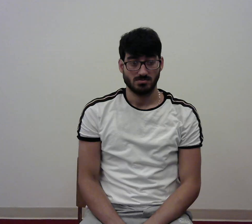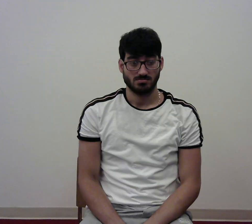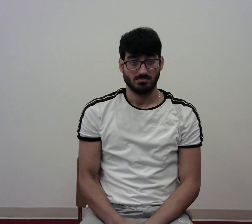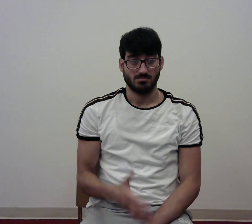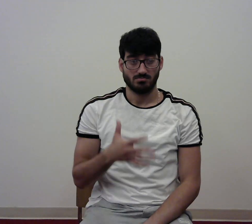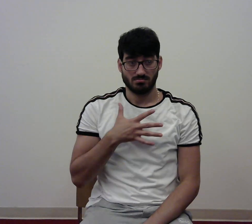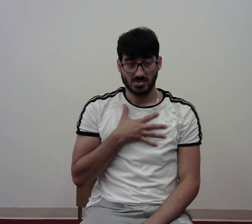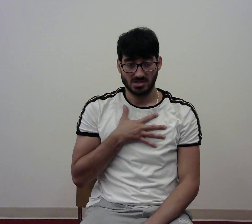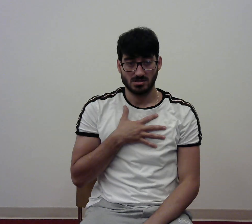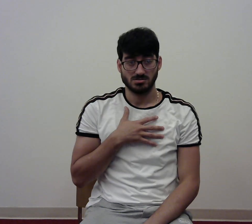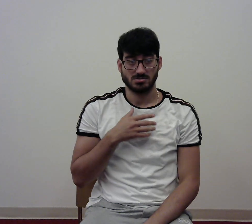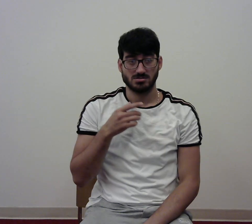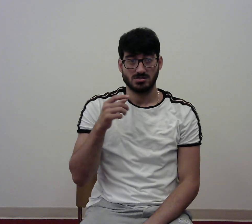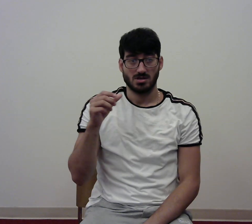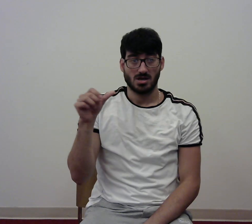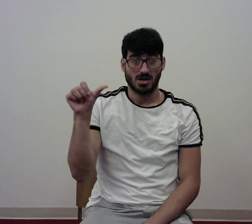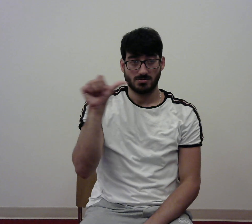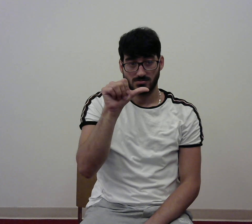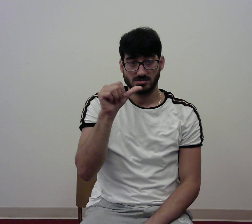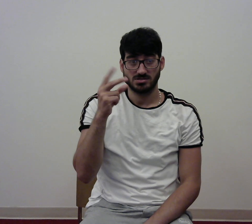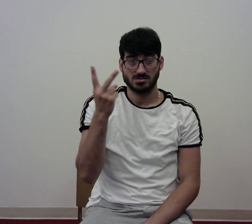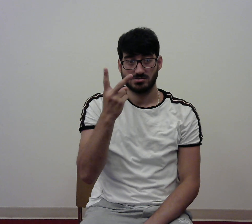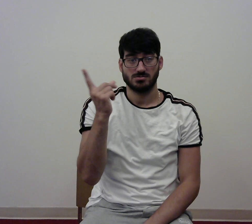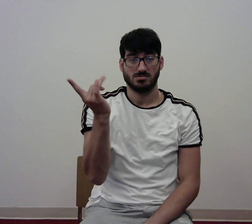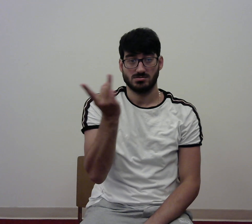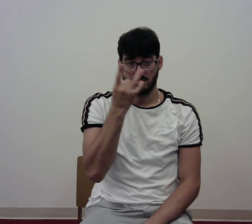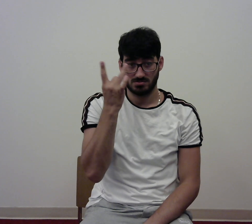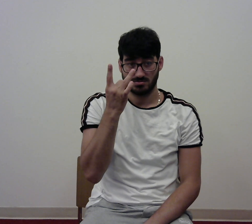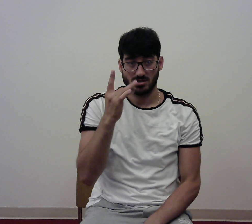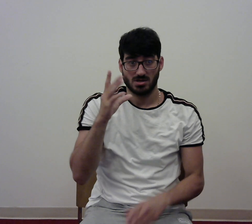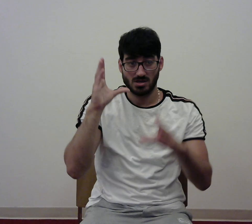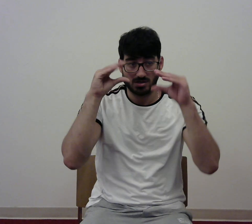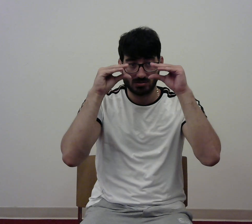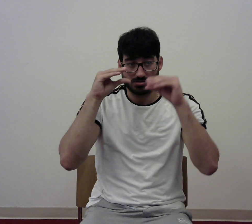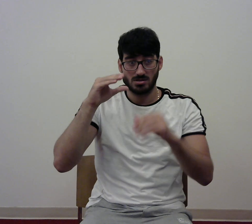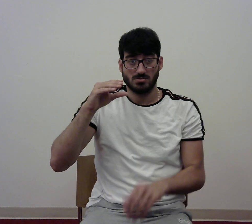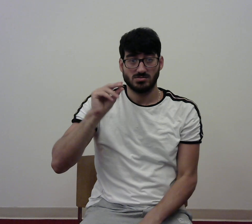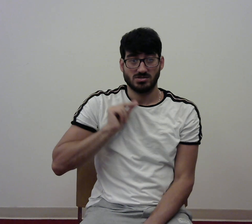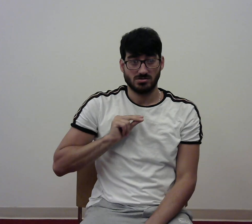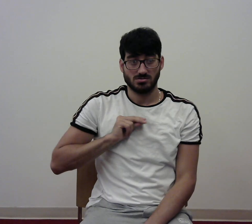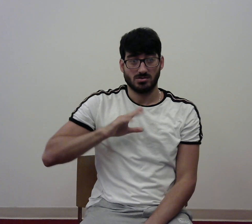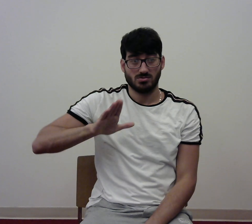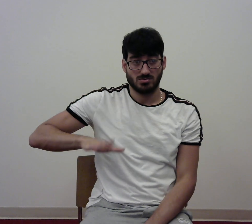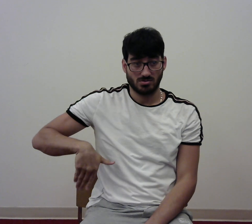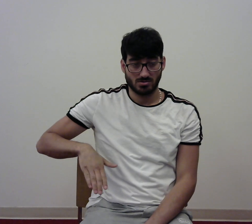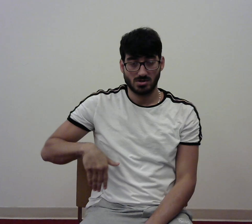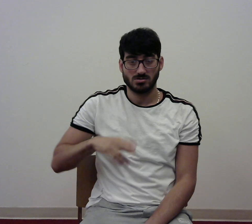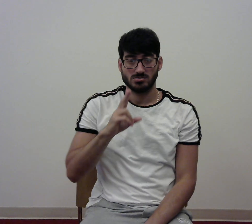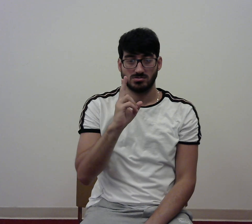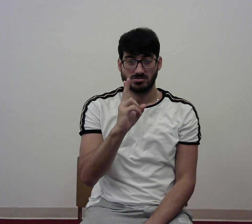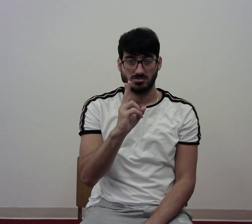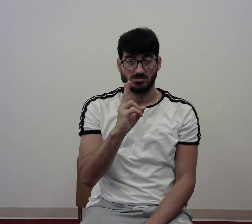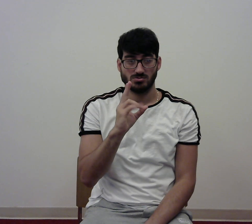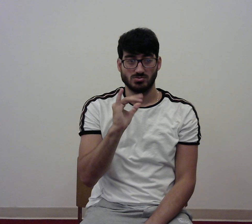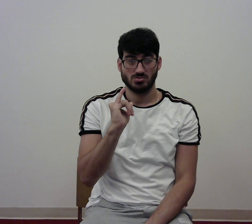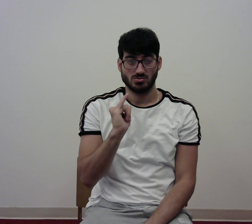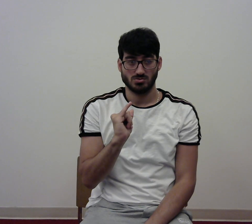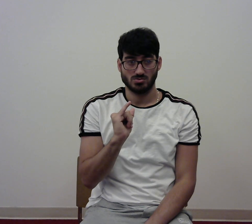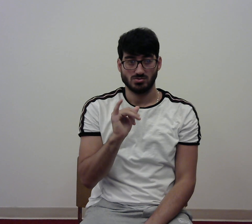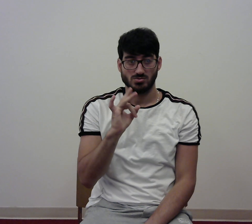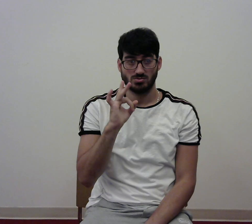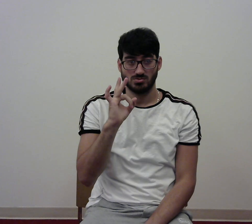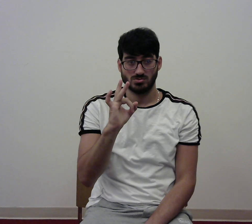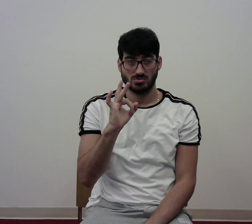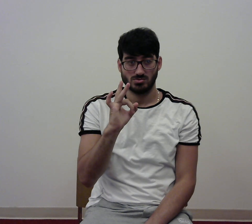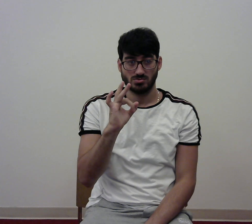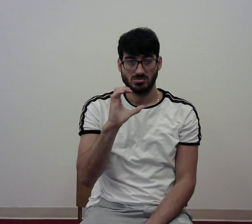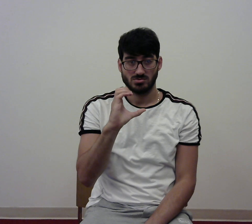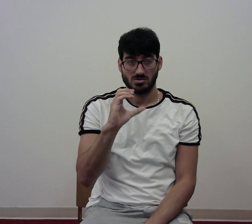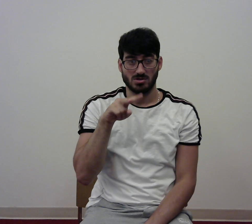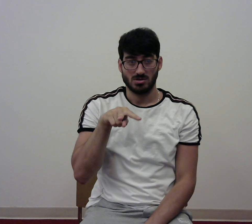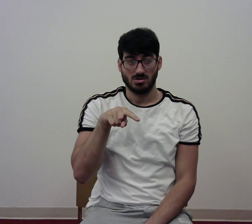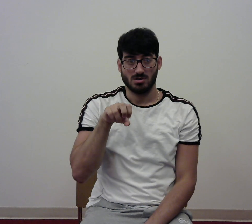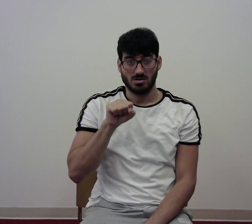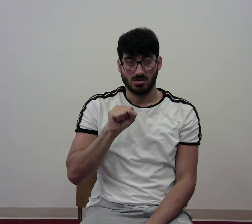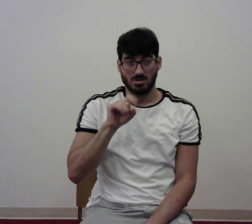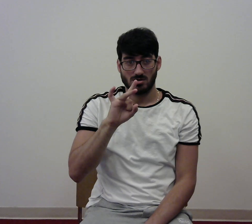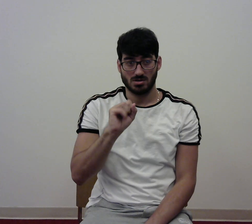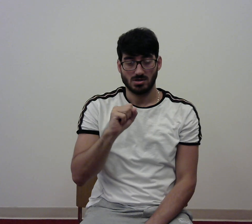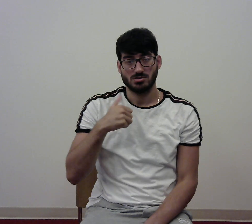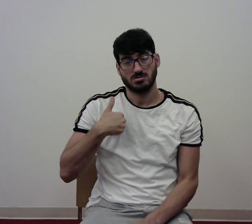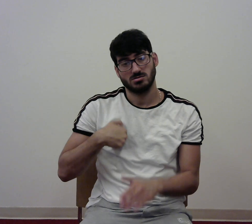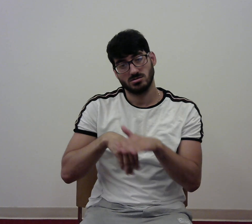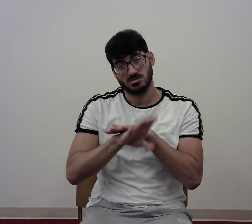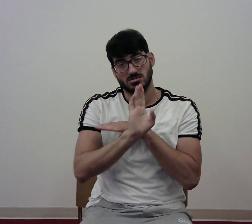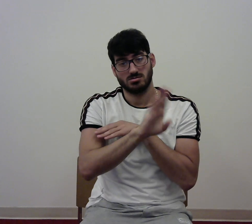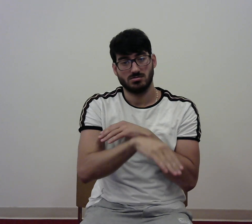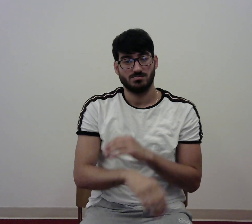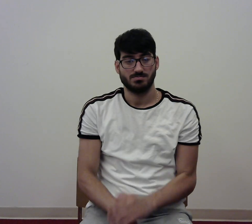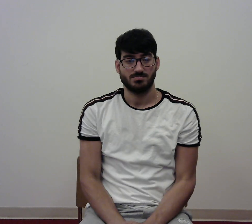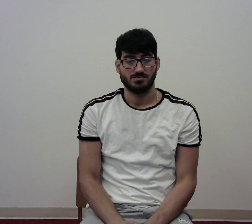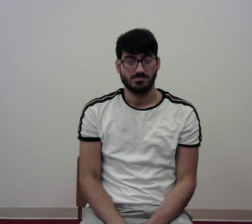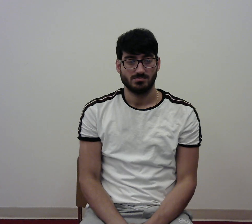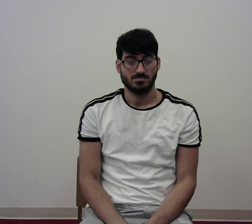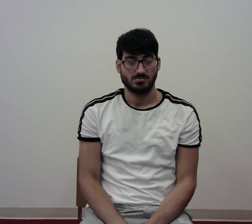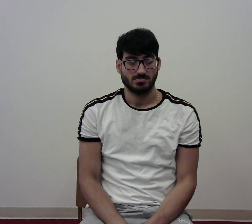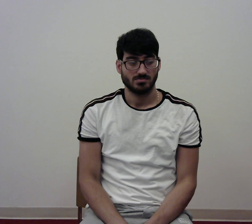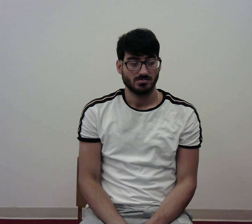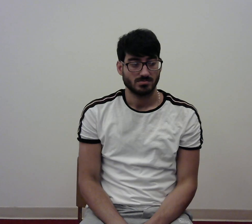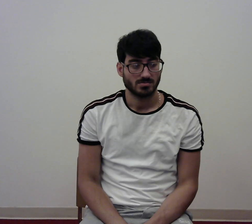Mən həftədə 2 dəfə axşam işdən sonra kursa gedirəm